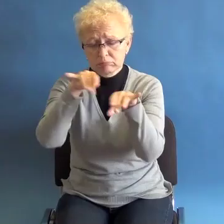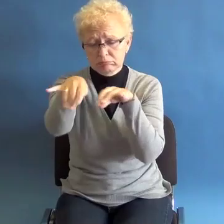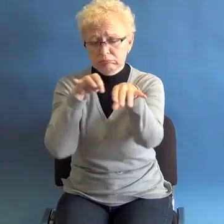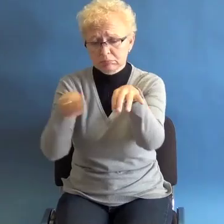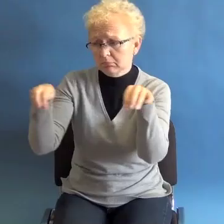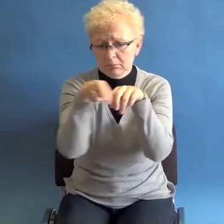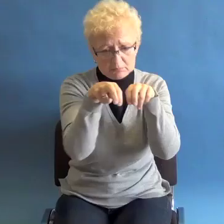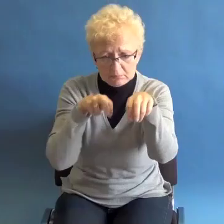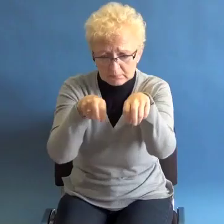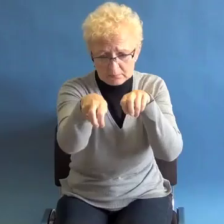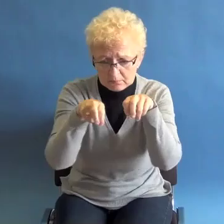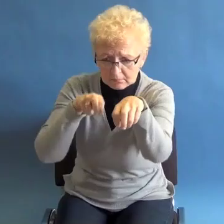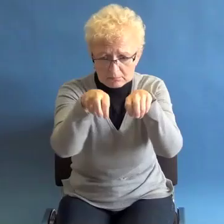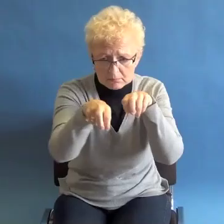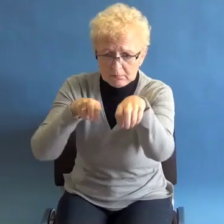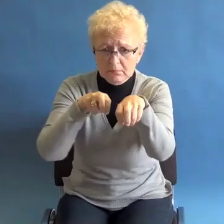Bardzo dużo ludzi chodzi, mija się.